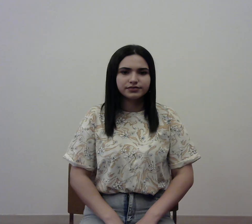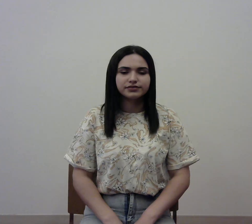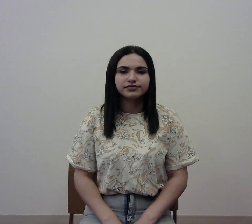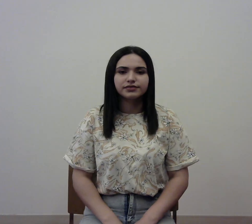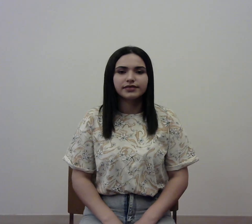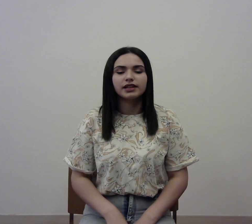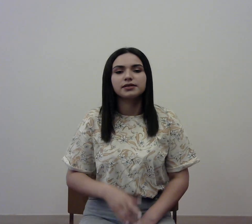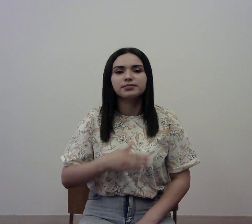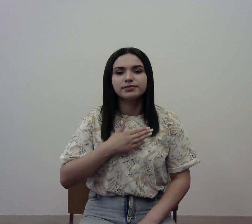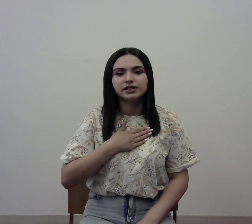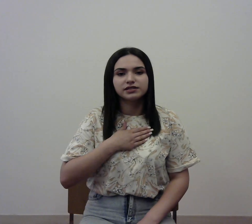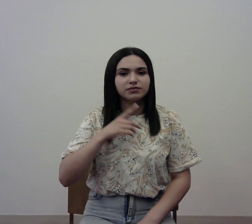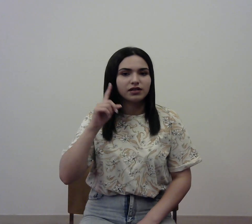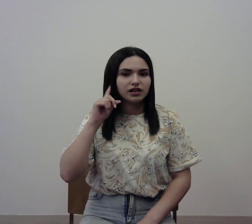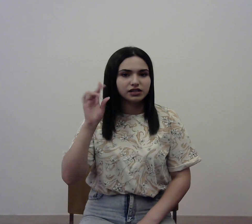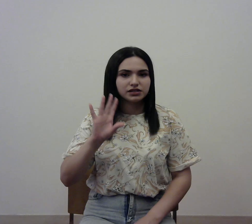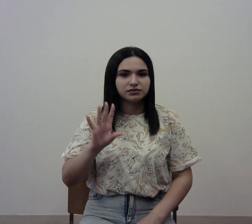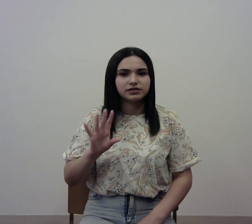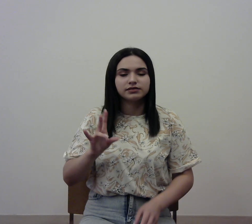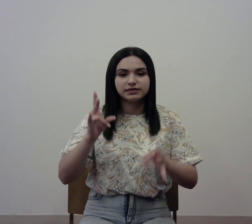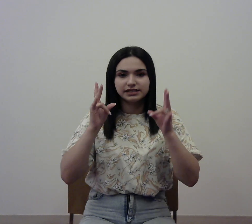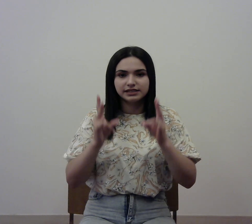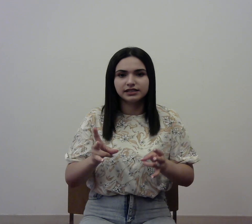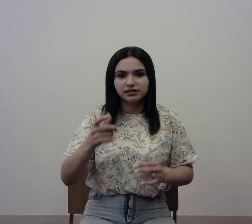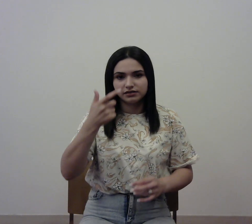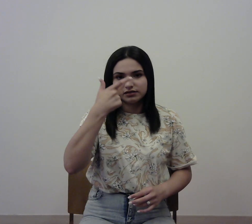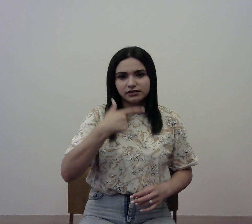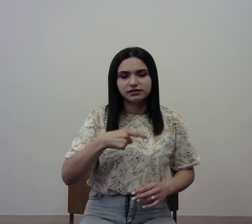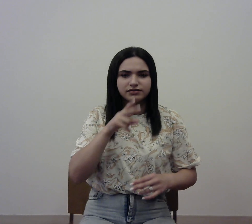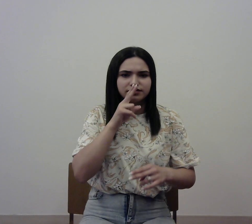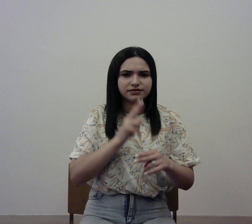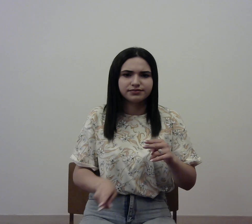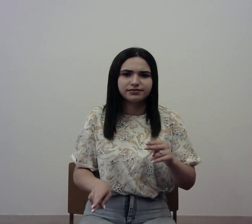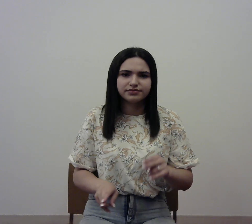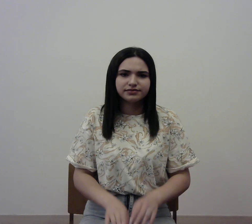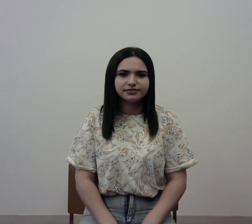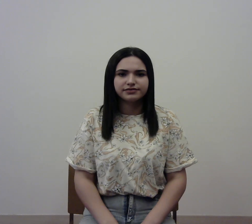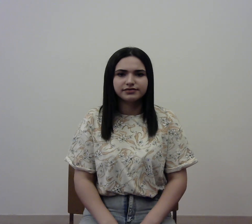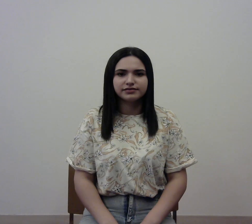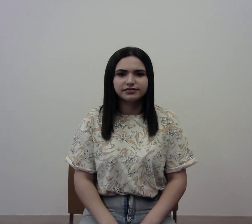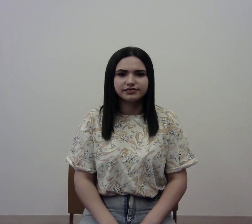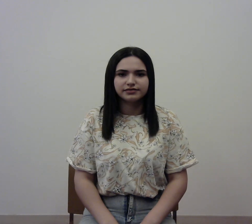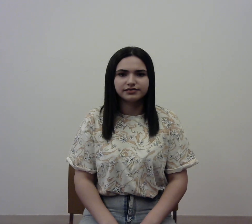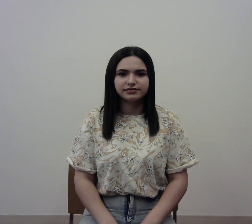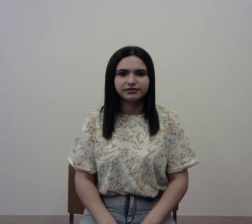Mən eşitməni qəza nəticəsində itirmişəm